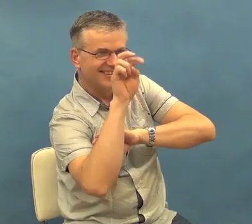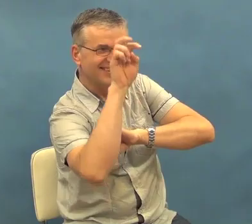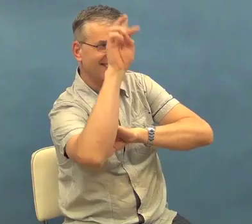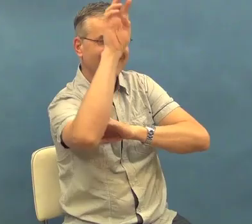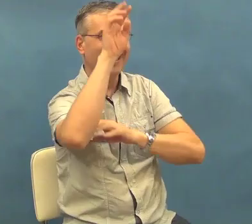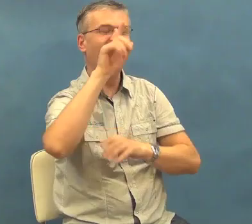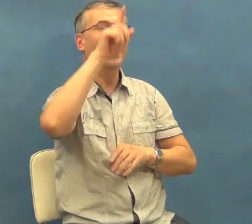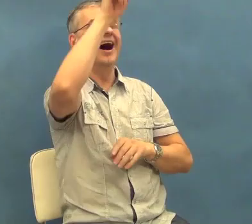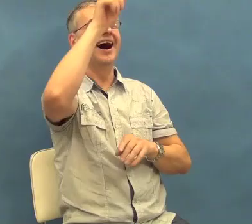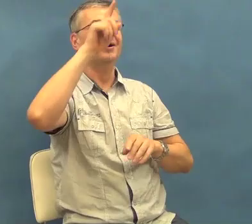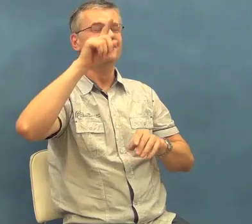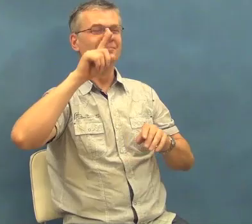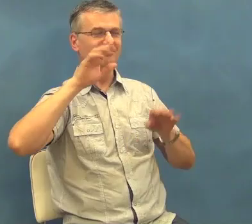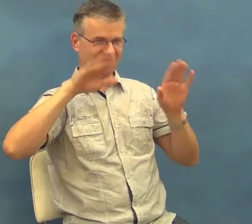Ptak patrzy na niego z góry.